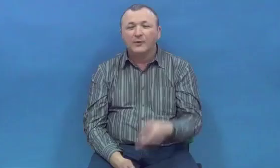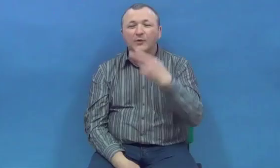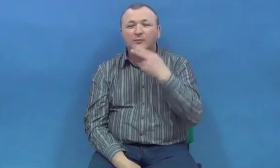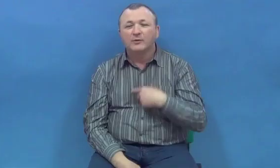Opowiedz mi.